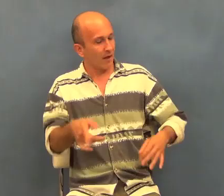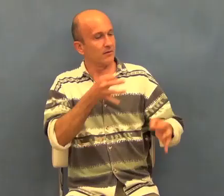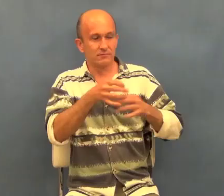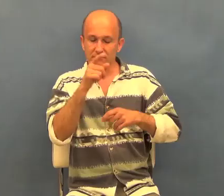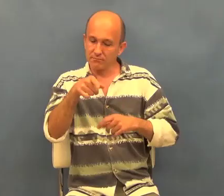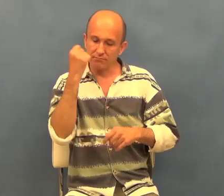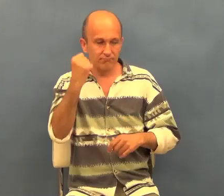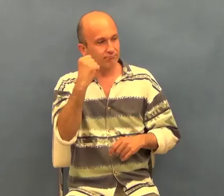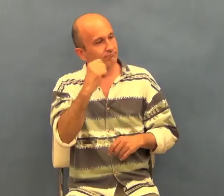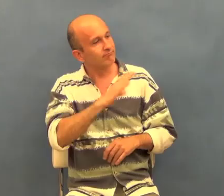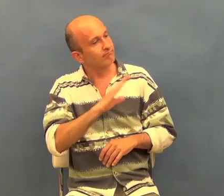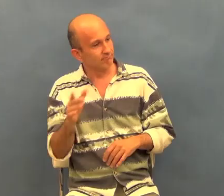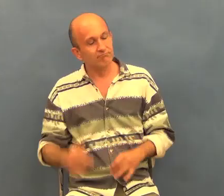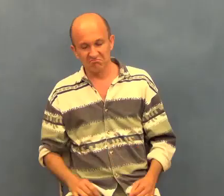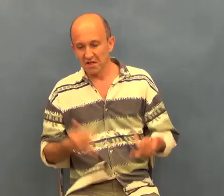Ten zabytek jest trwały.